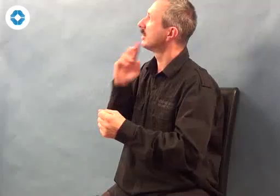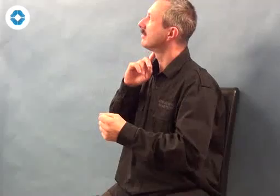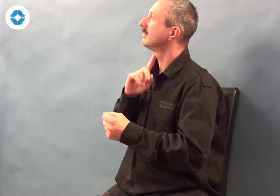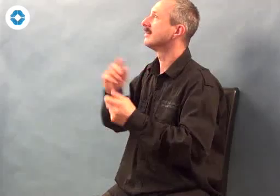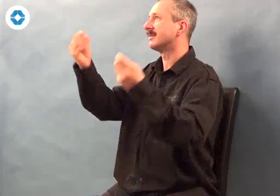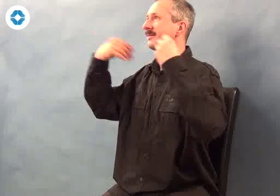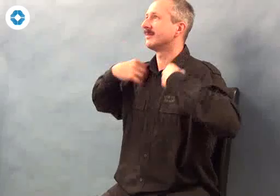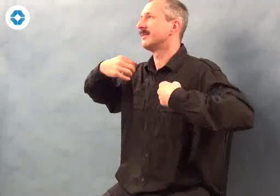Zakłada nosidło na plecy.